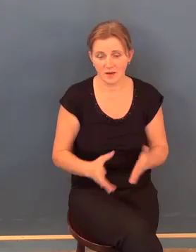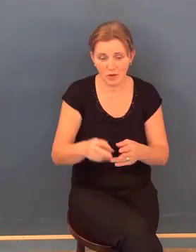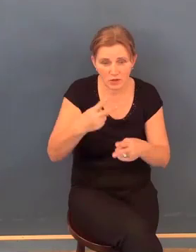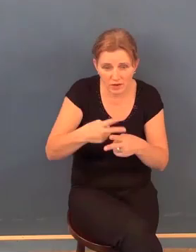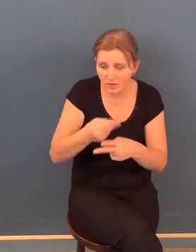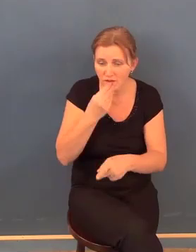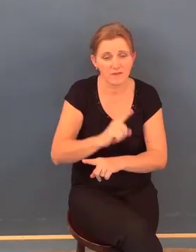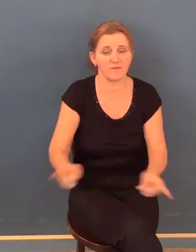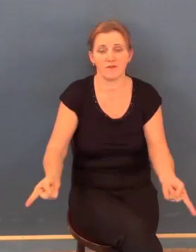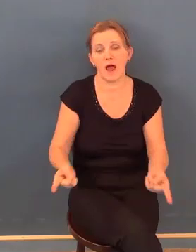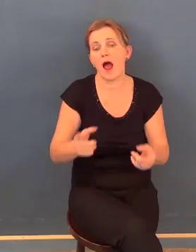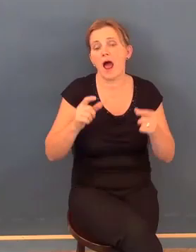Na przykład, jeśli ktoś jest chory, nie wolno mu jeść.